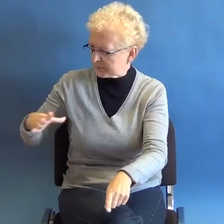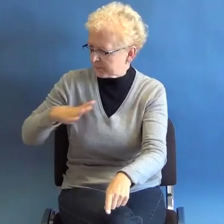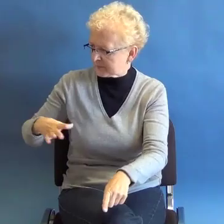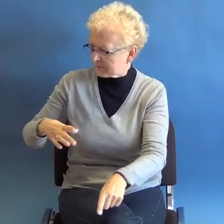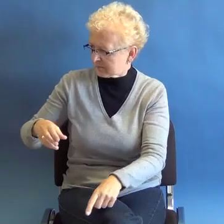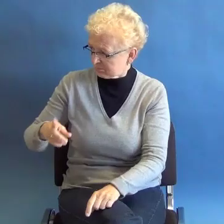Prawda.